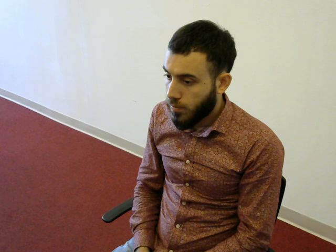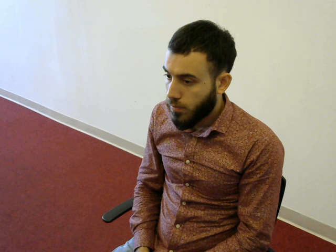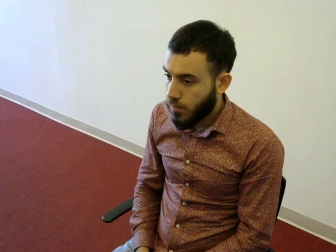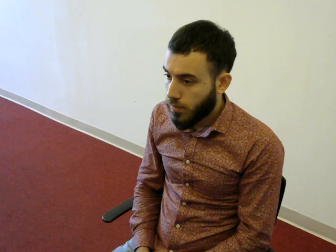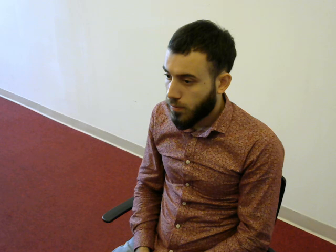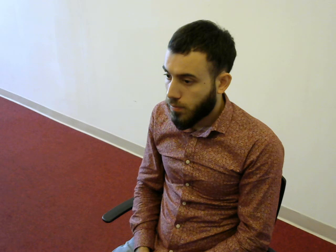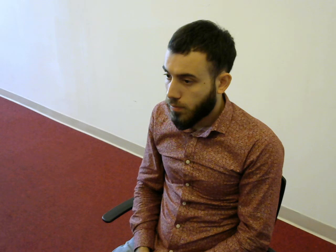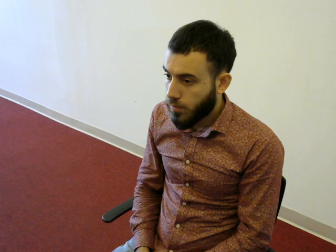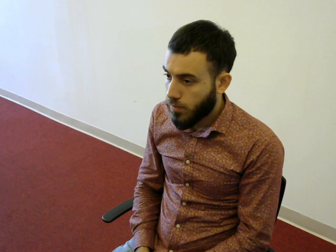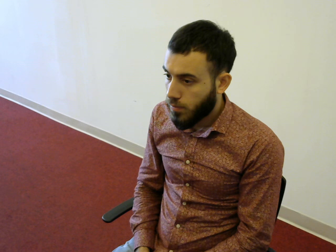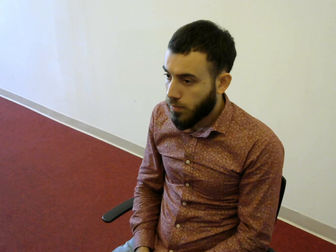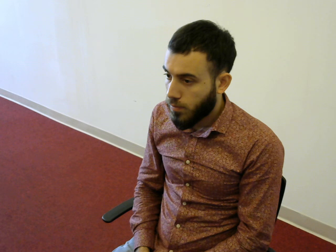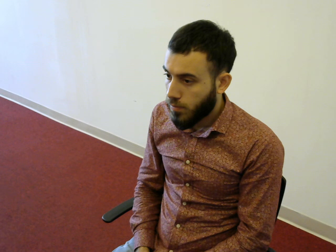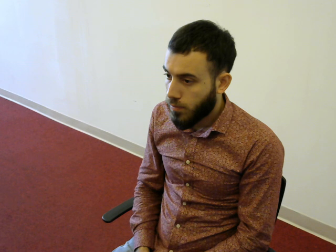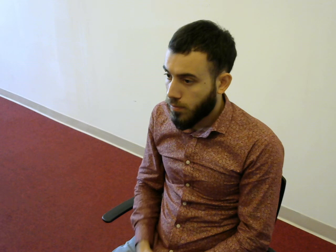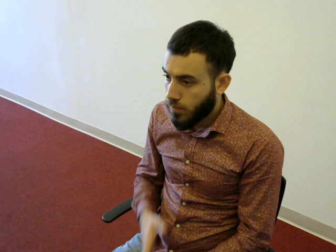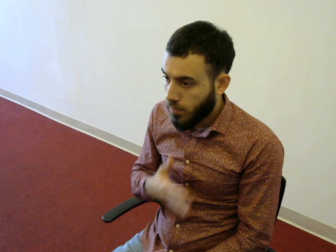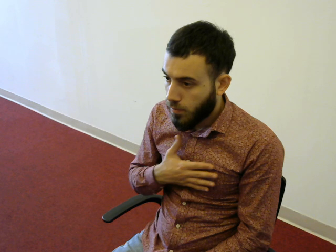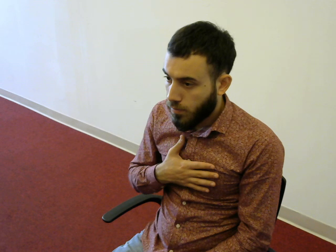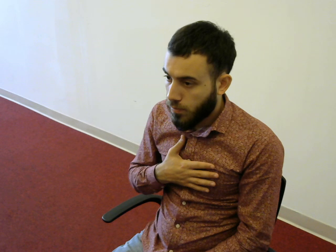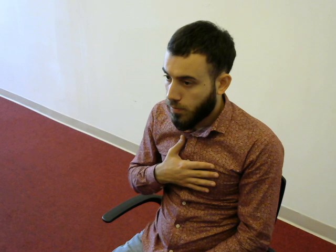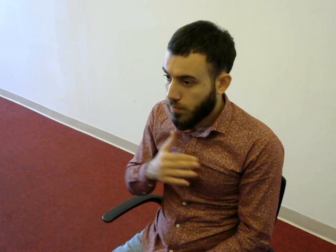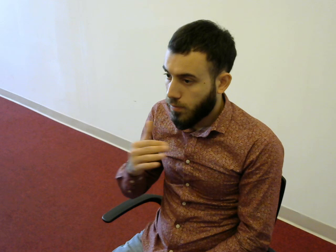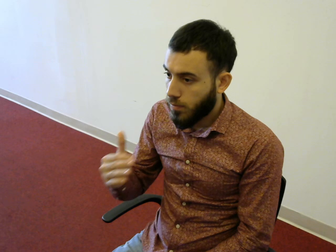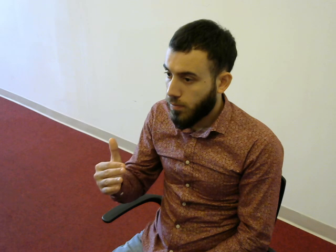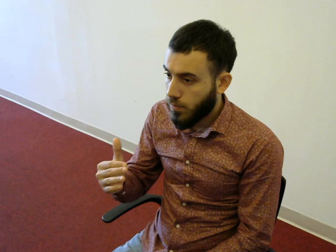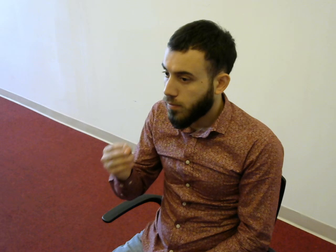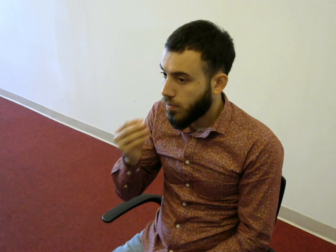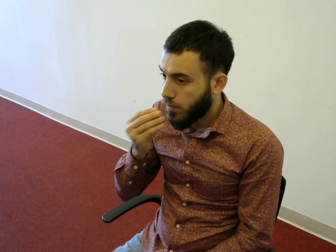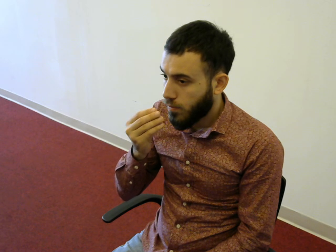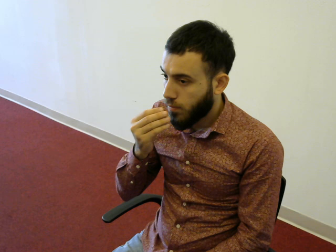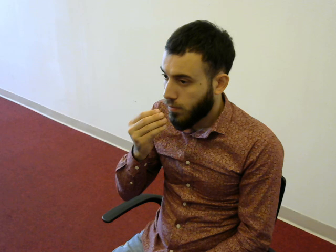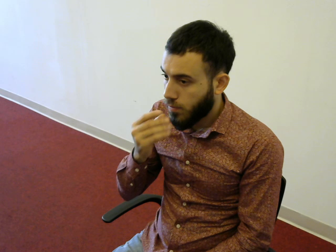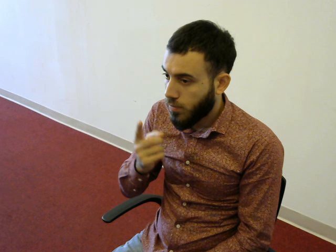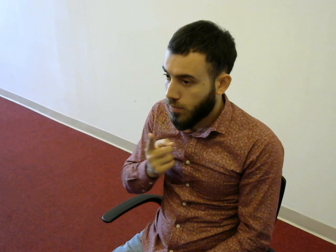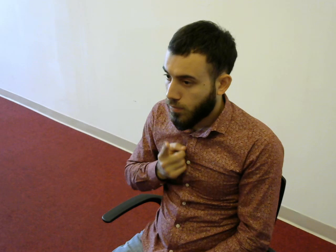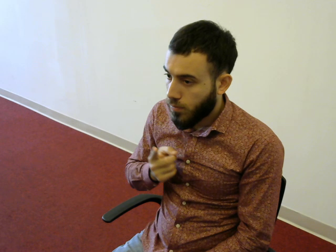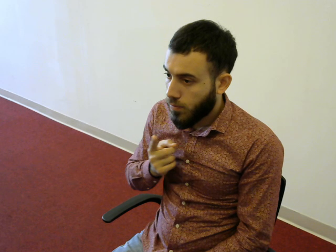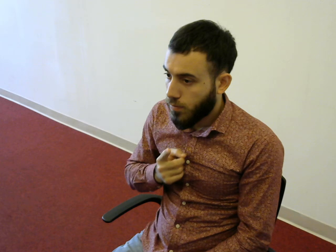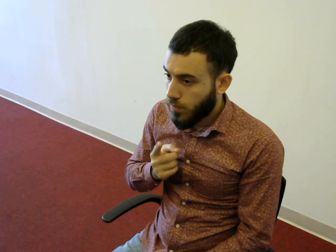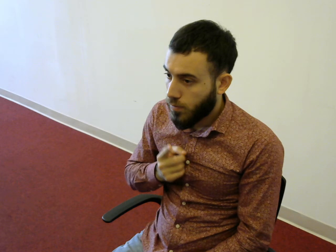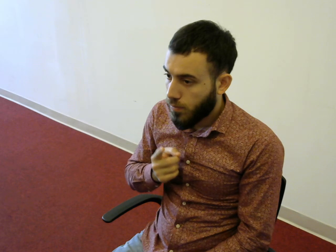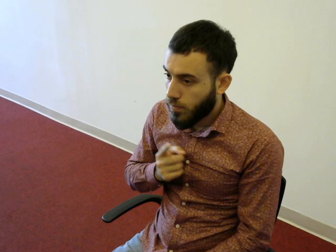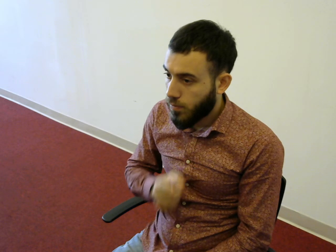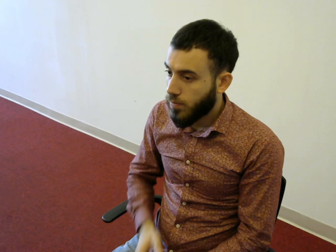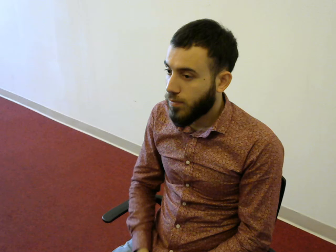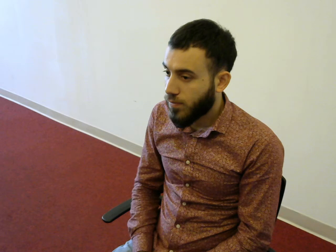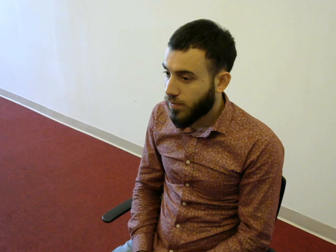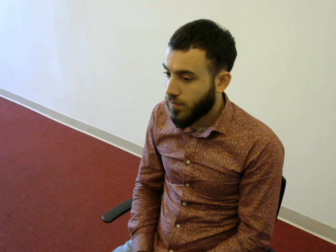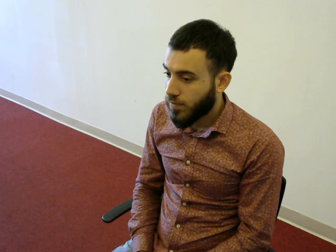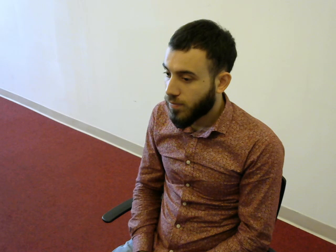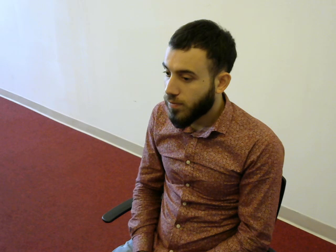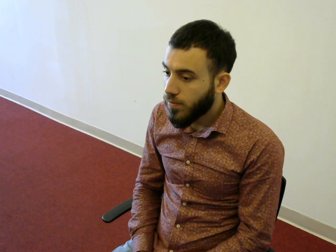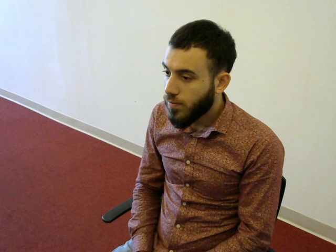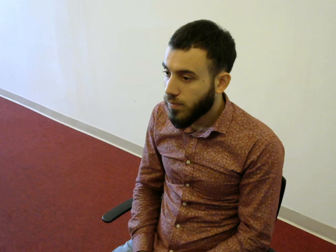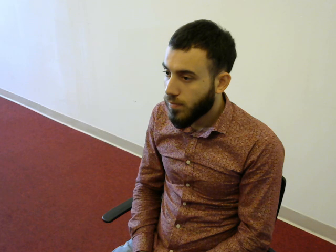Mən sizi naharda gözləyəcəm